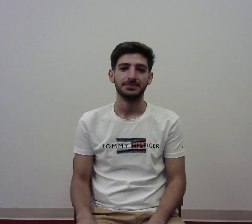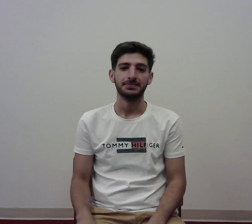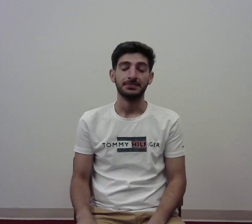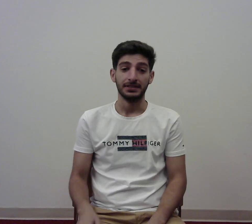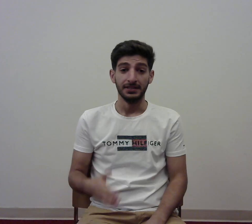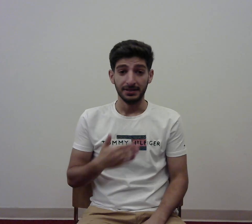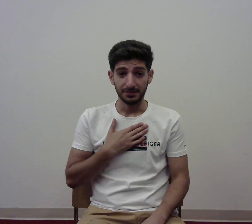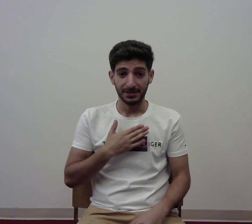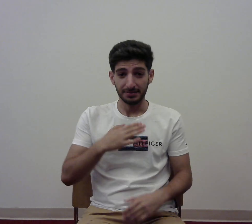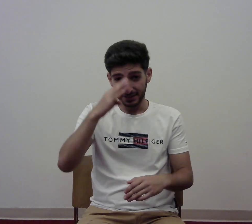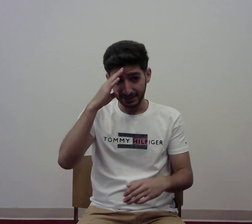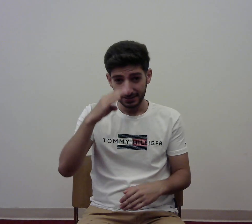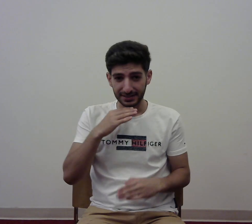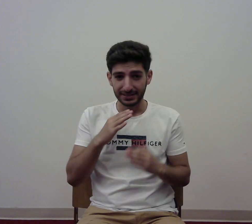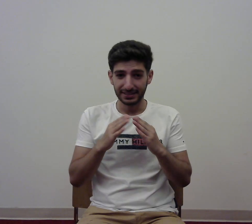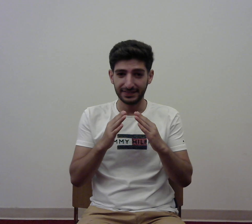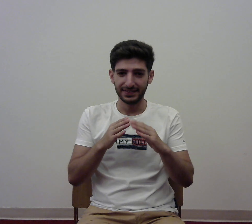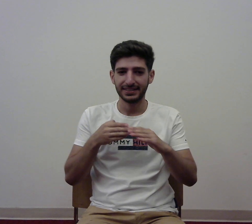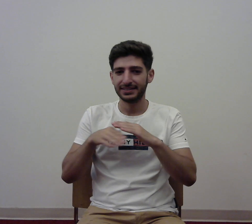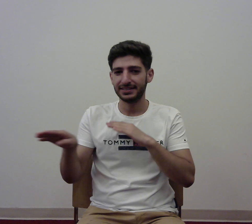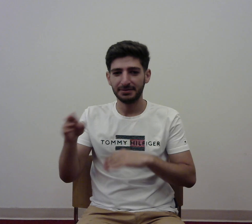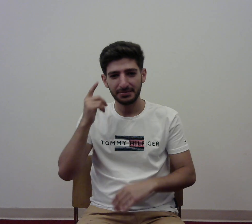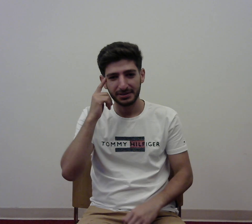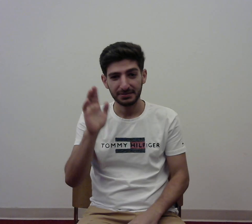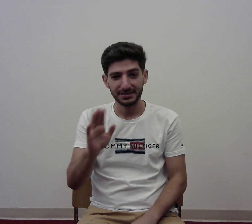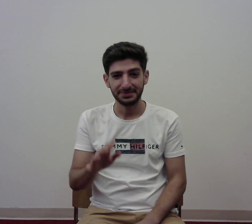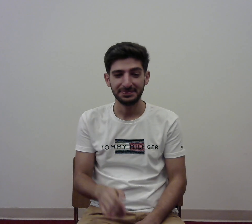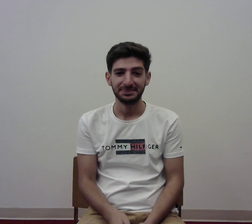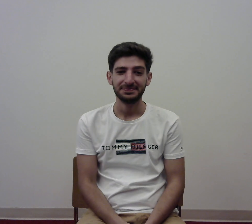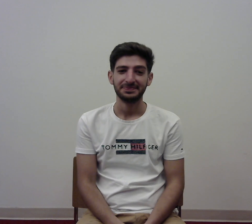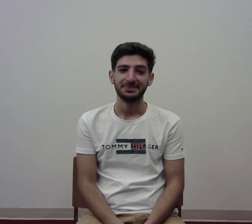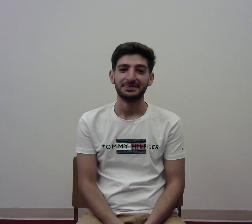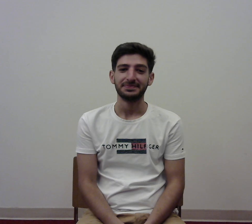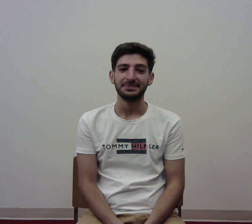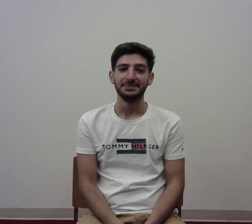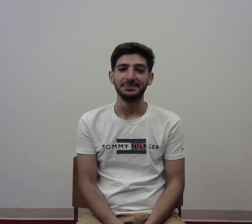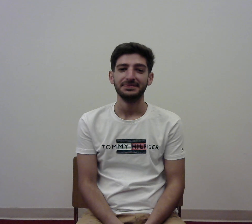Mənim atam evdən çıxa bilmir